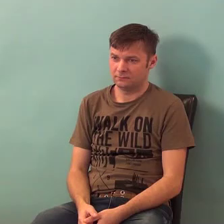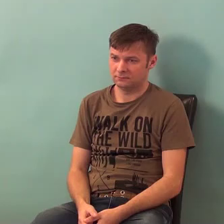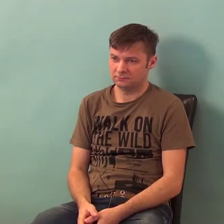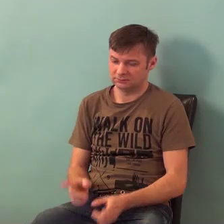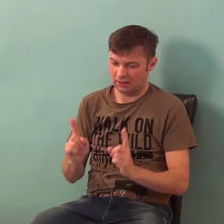Zakaz.